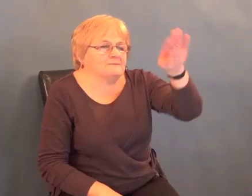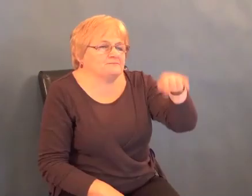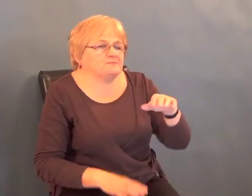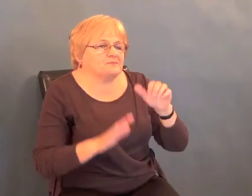Szóstego.